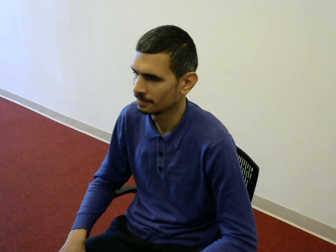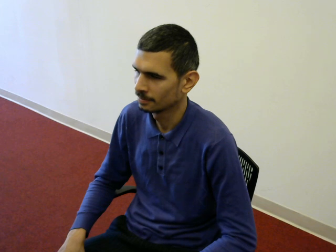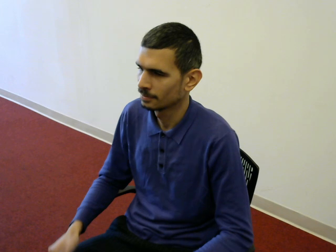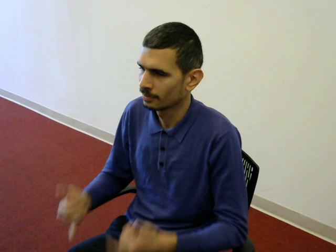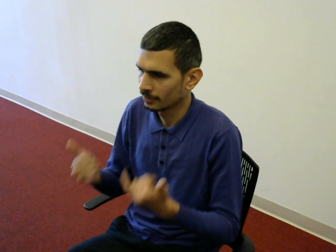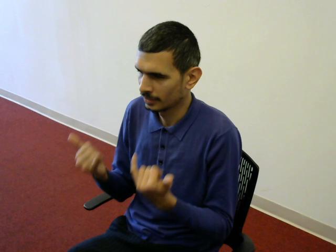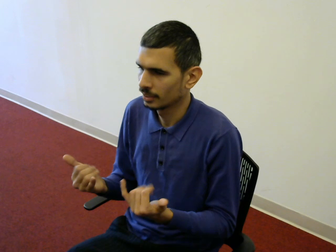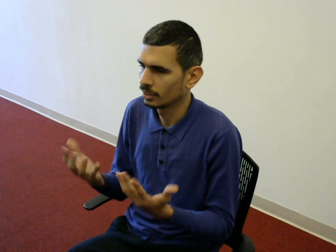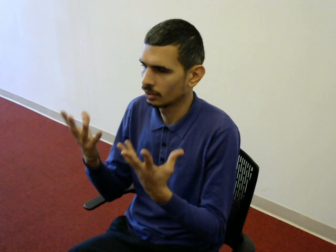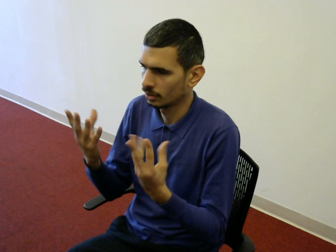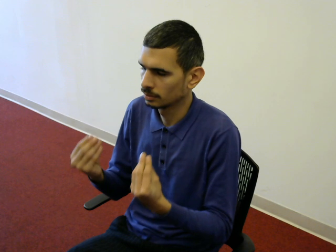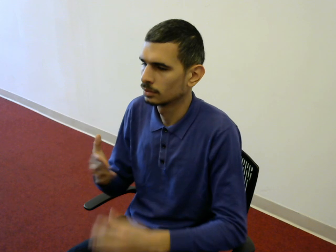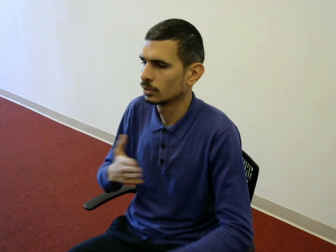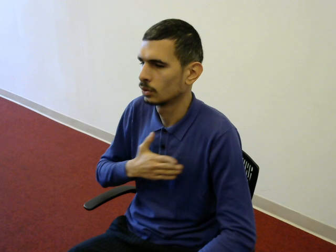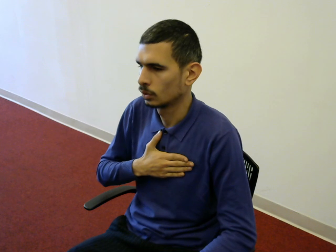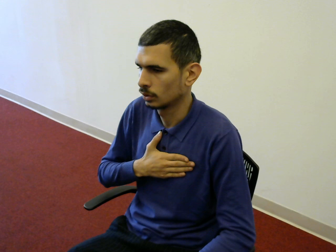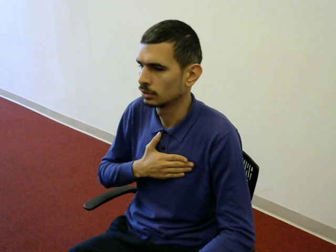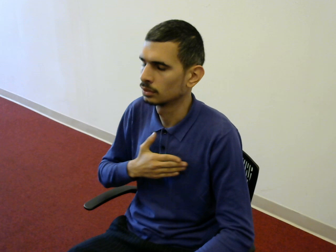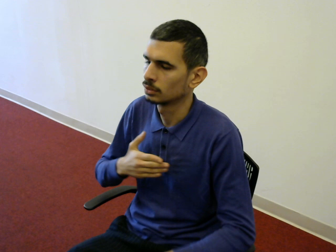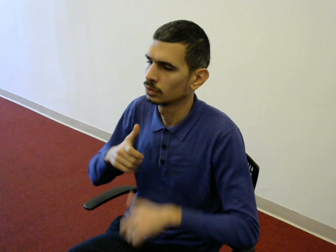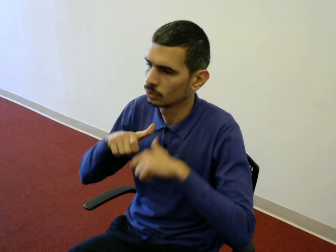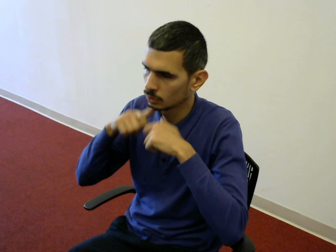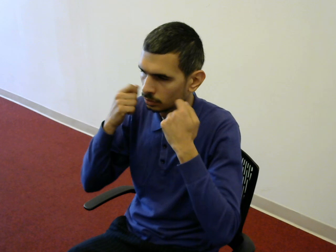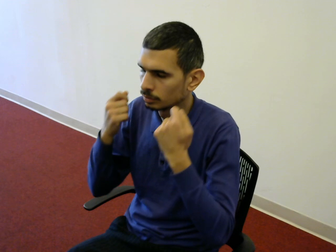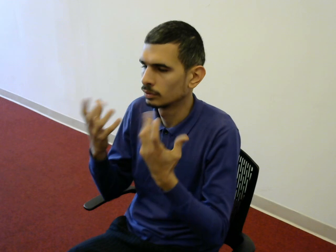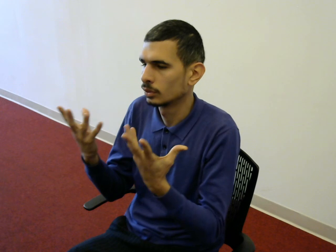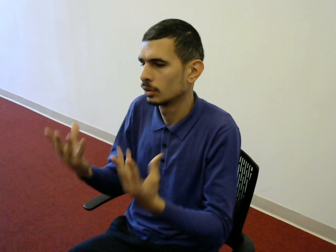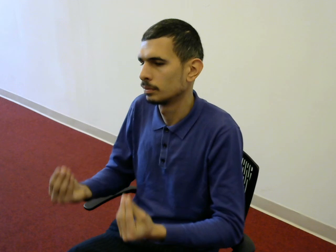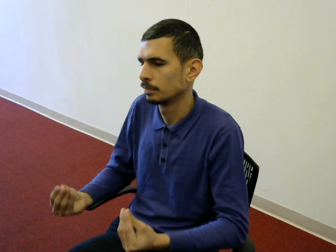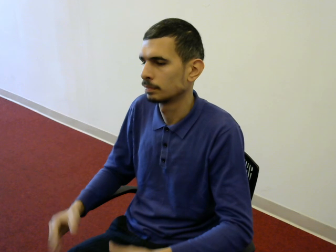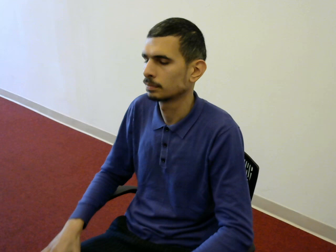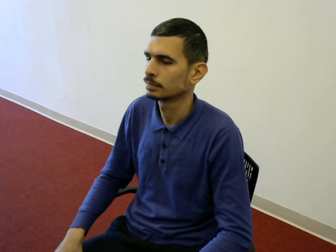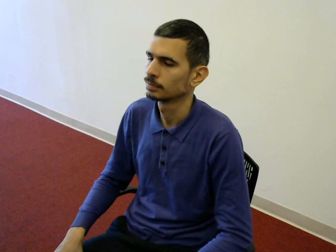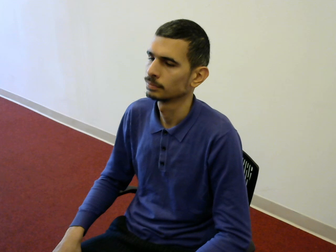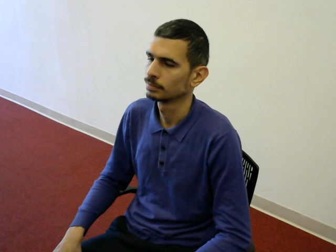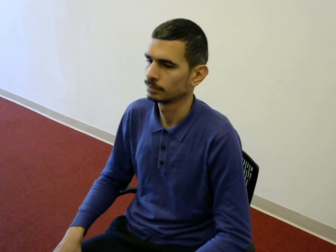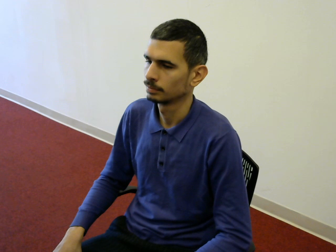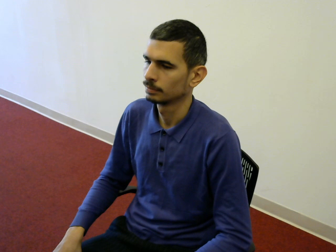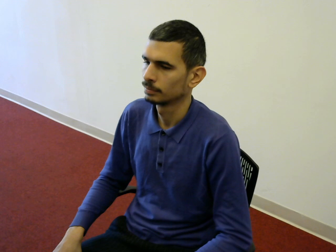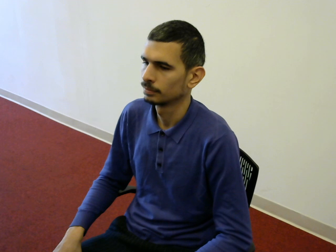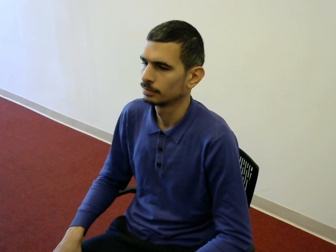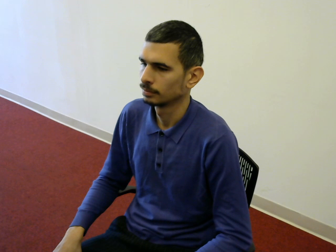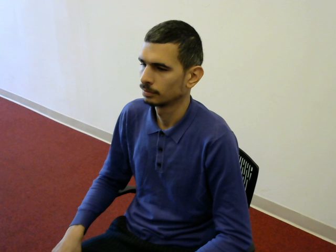Bu gün mənim ad günümdür